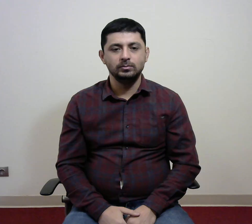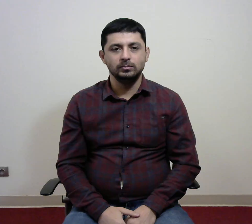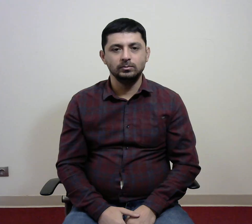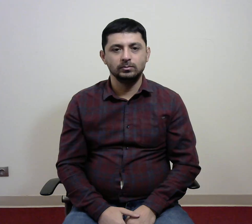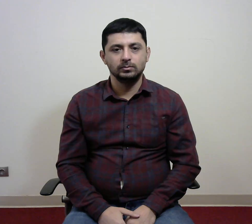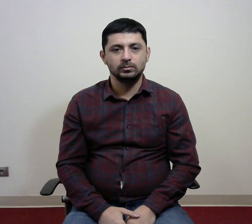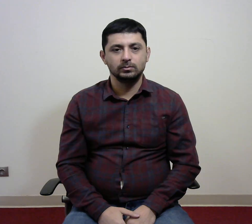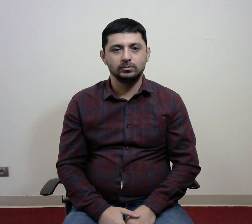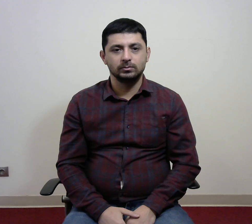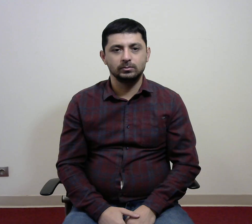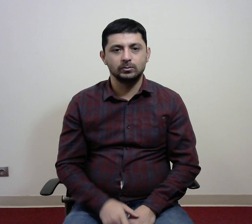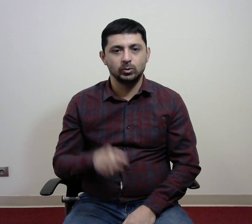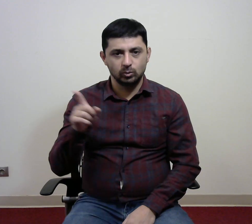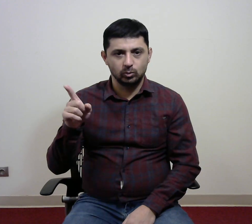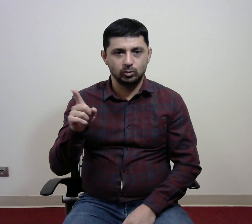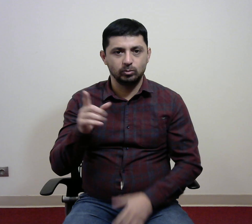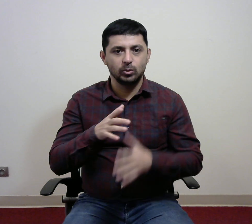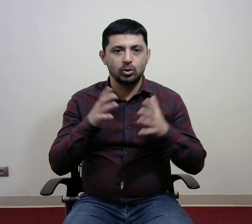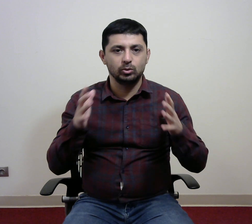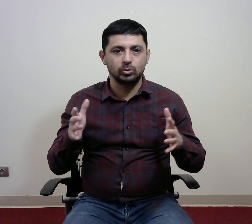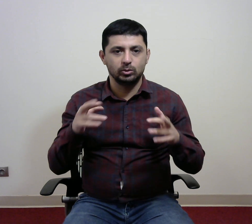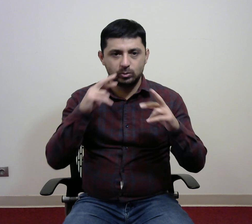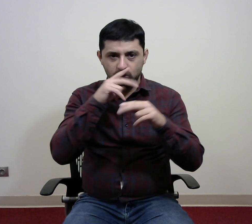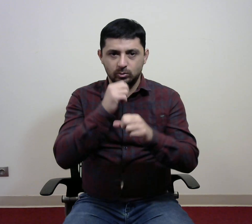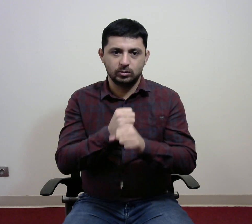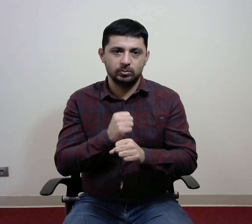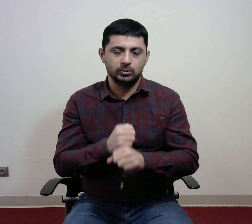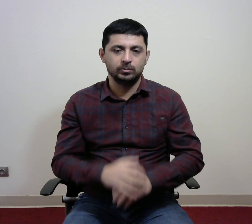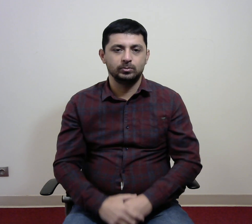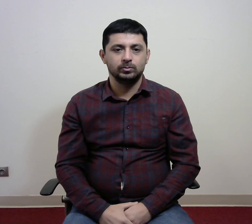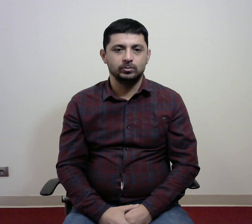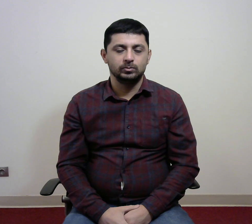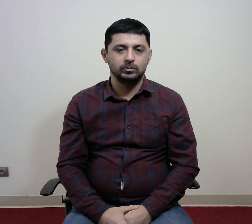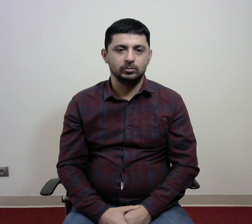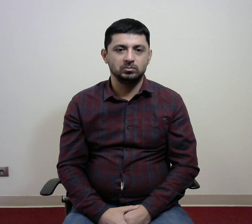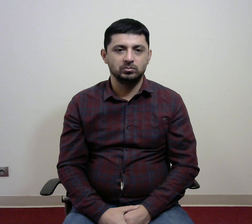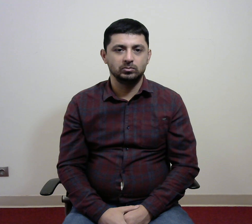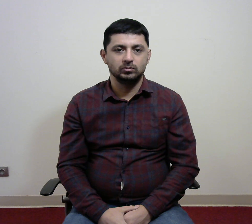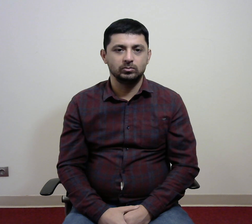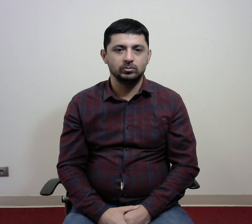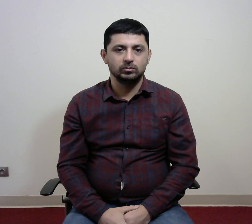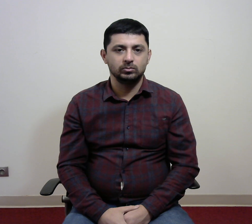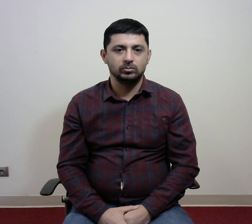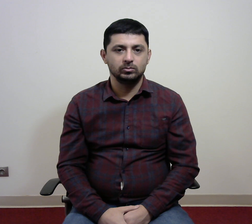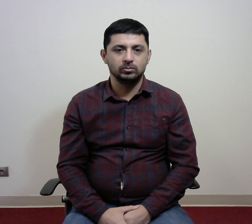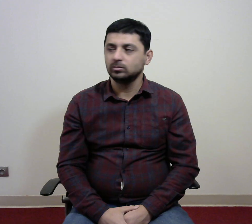O böyük səhv edib